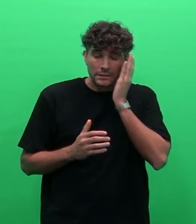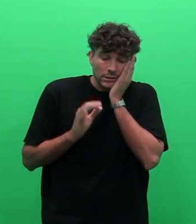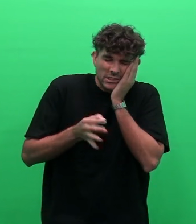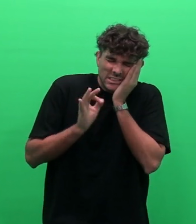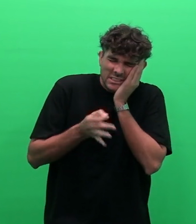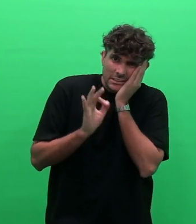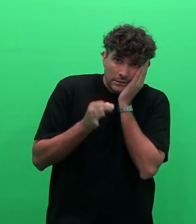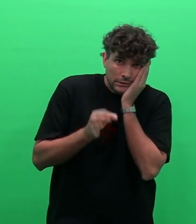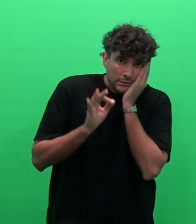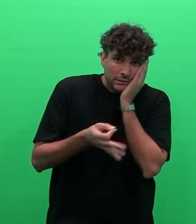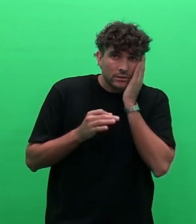Sí, uf.